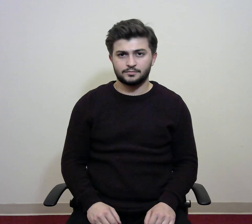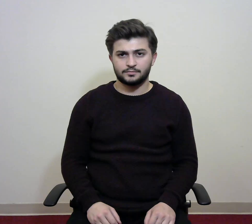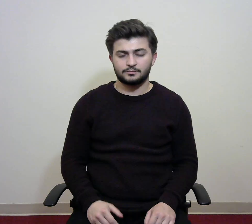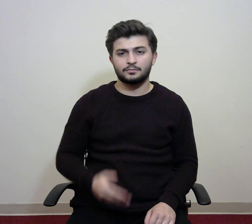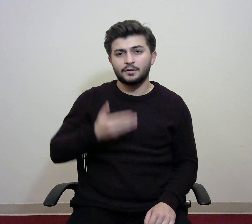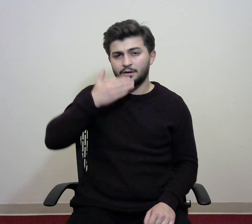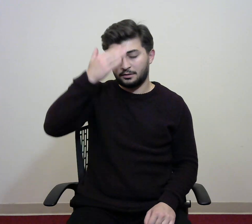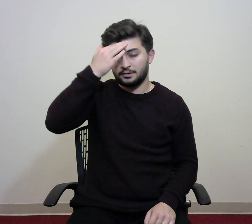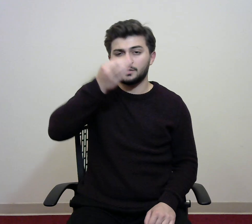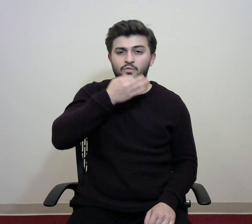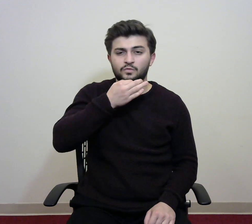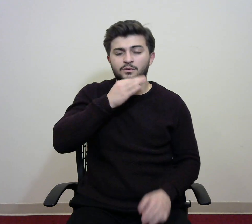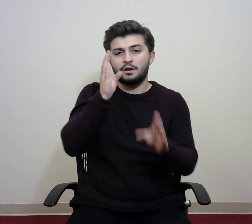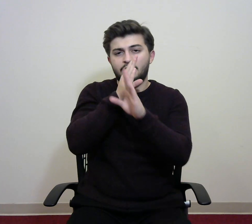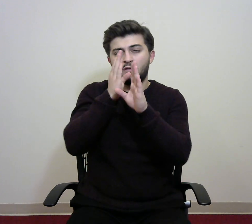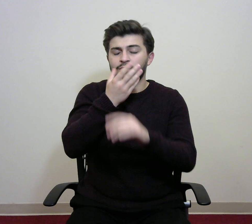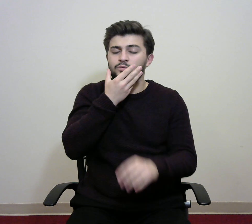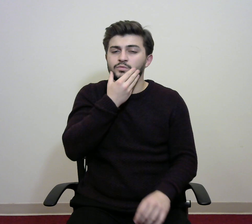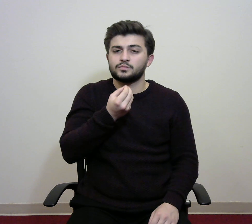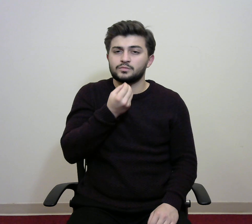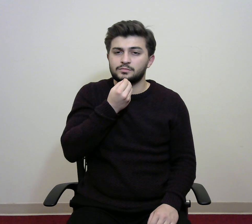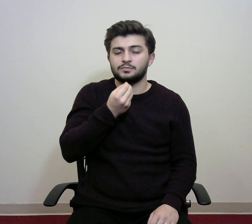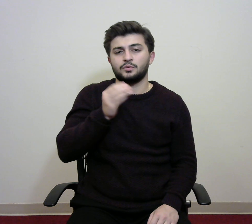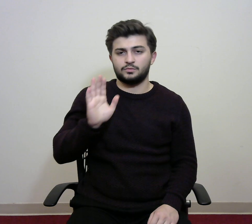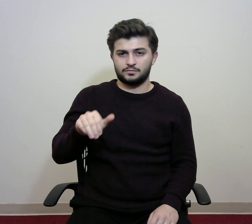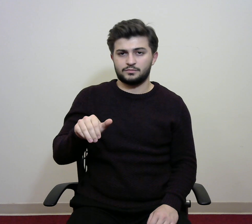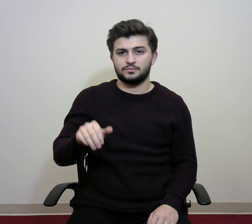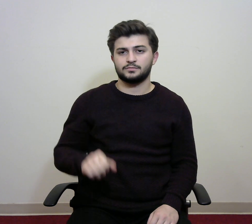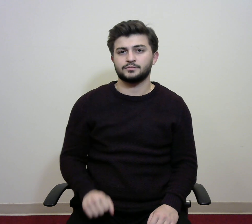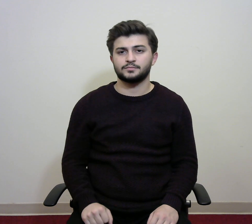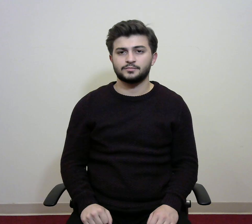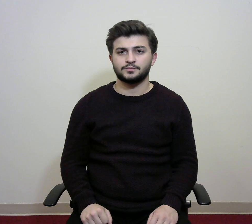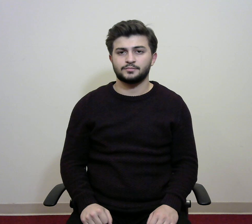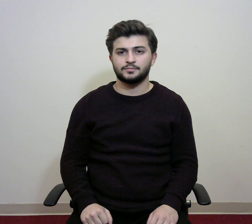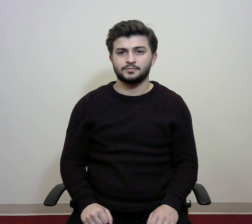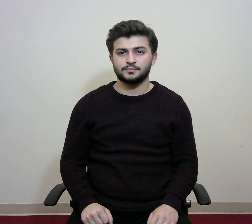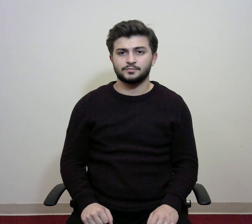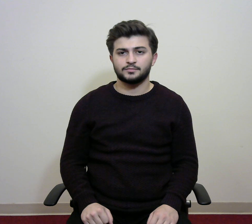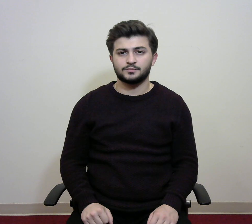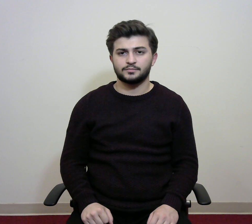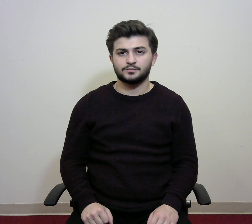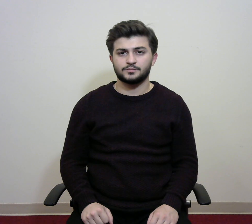Yazda havalar qəşəng olur